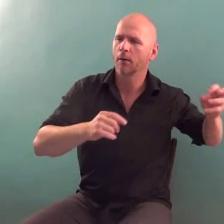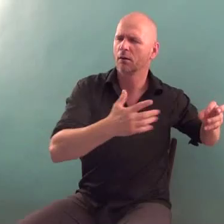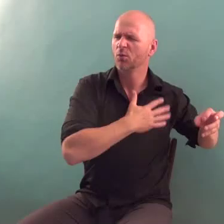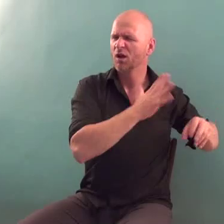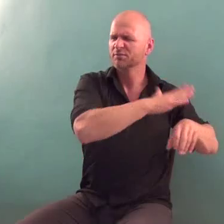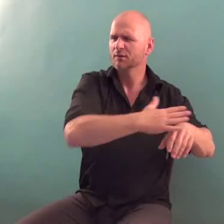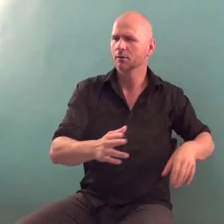Poczuł, że czegoś dotknął.